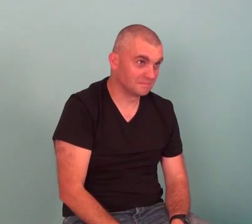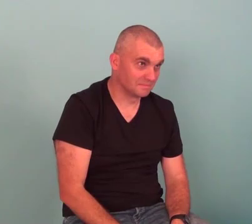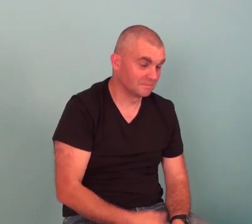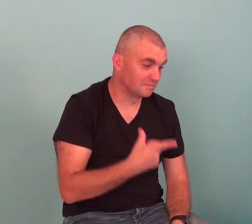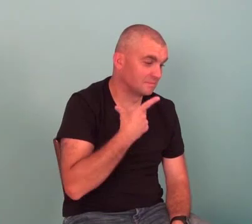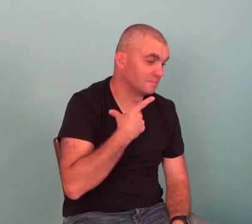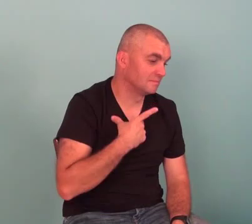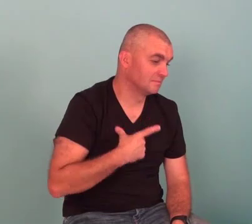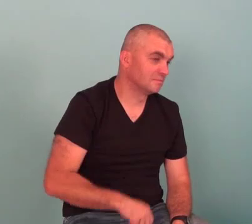Aha.